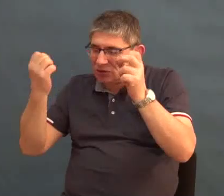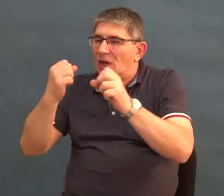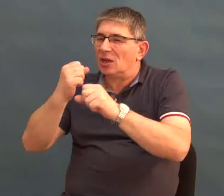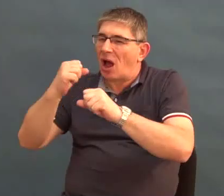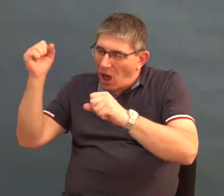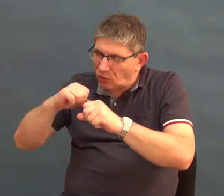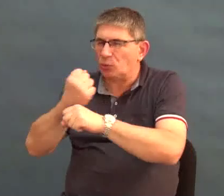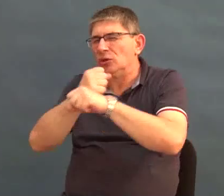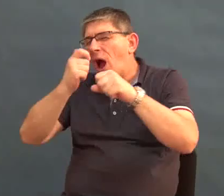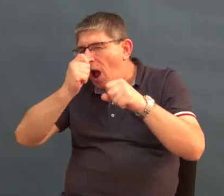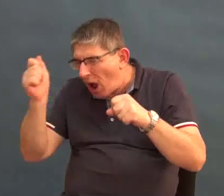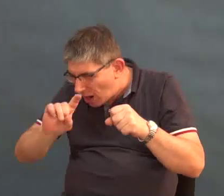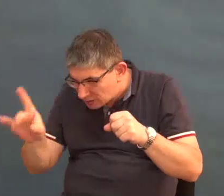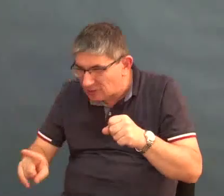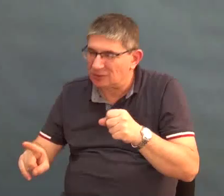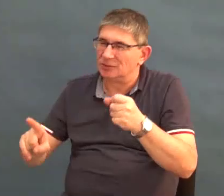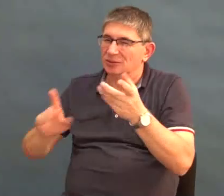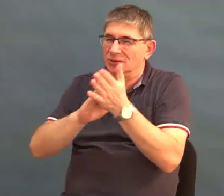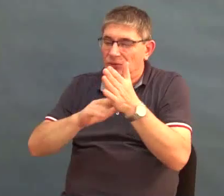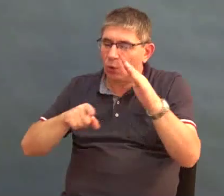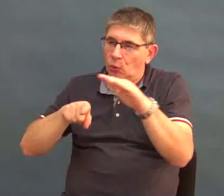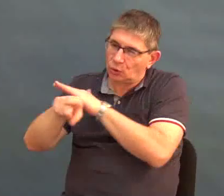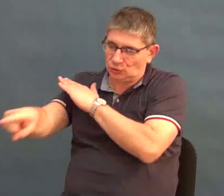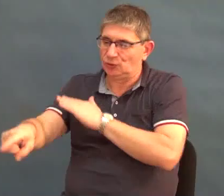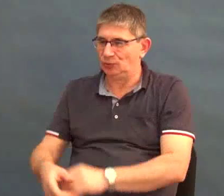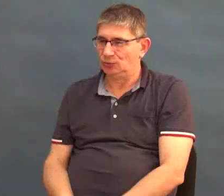Zapach z elektrowni atomowej albo gaz, więc trzeba uciekać.